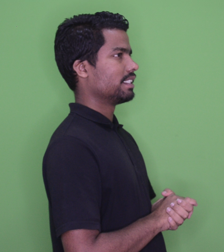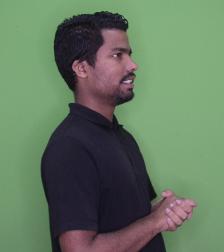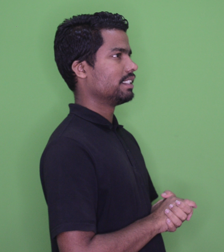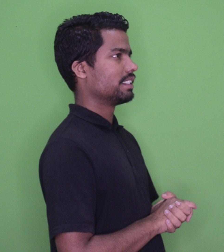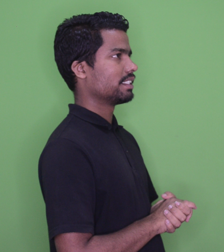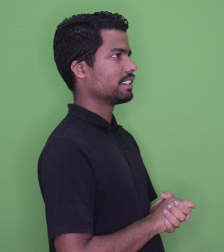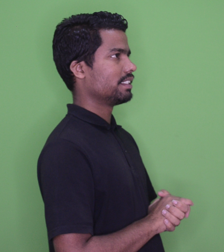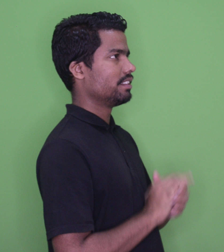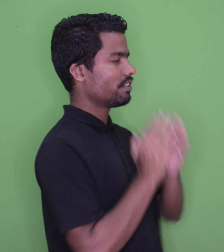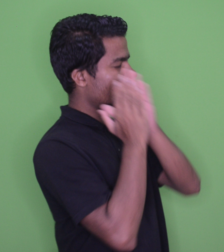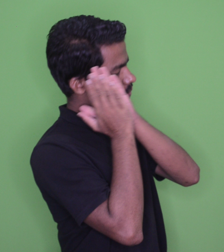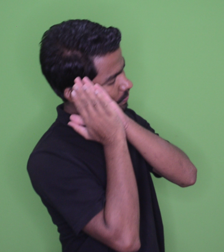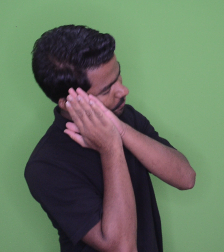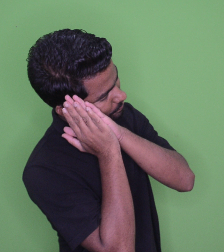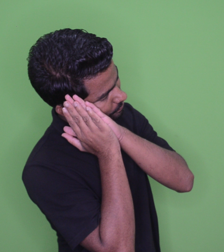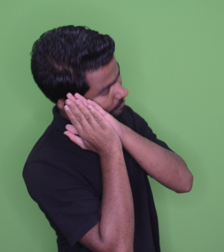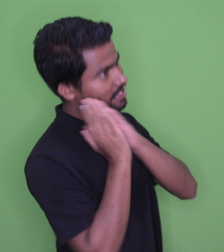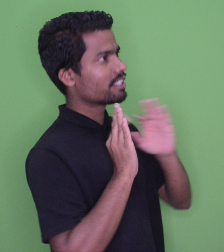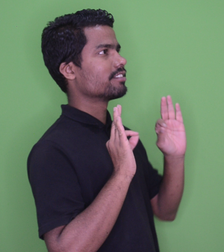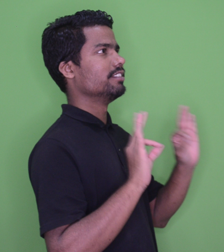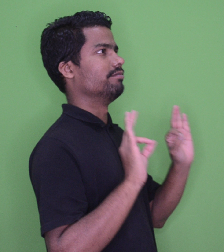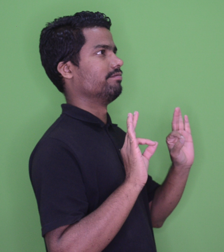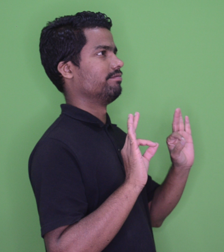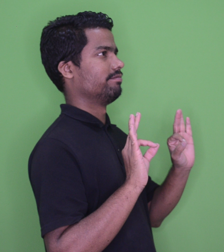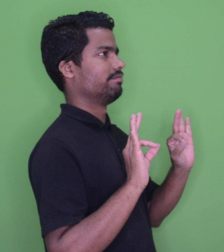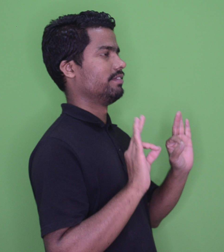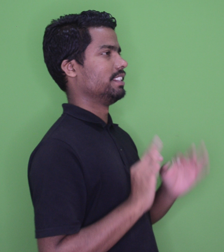sleep well